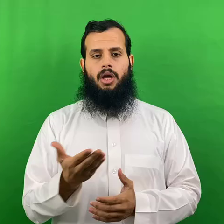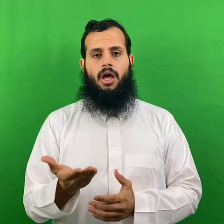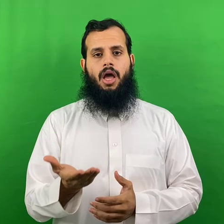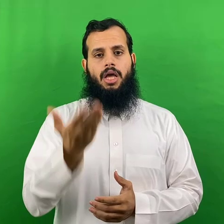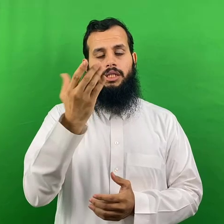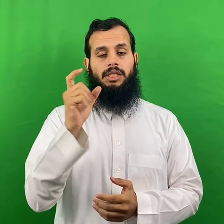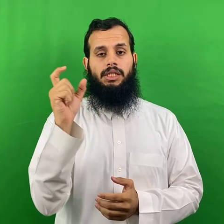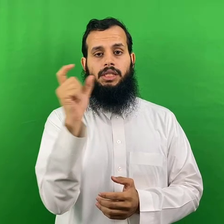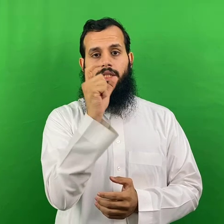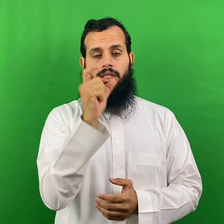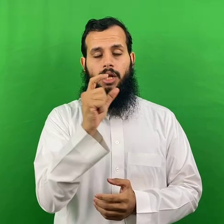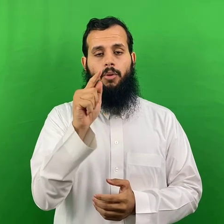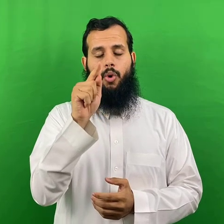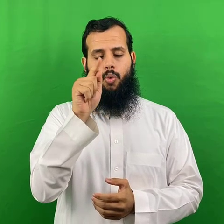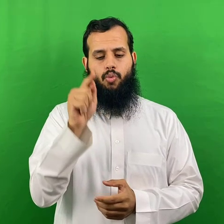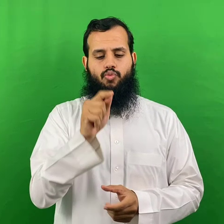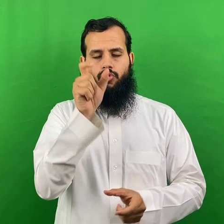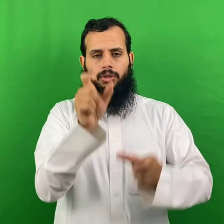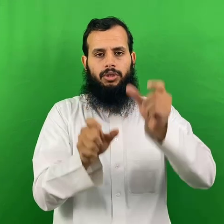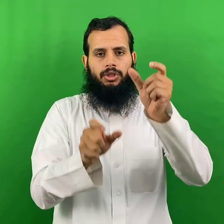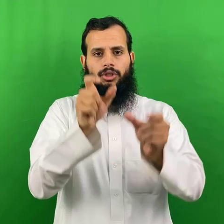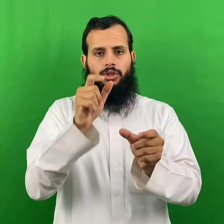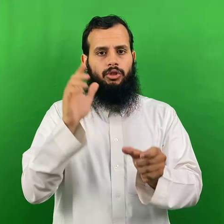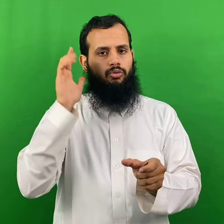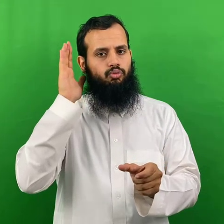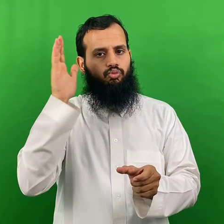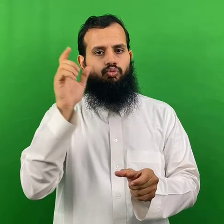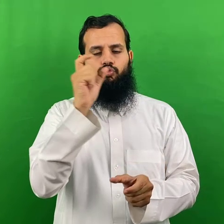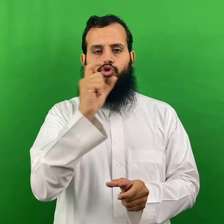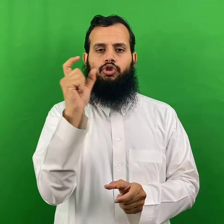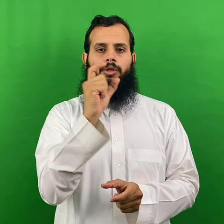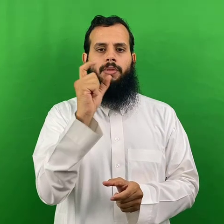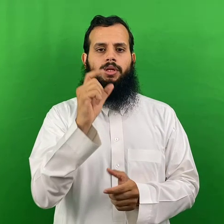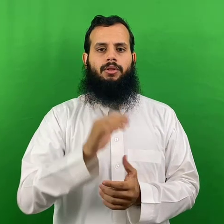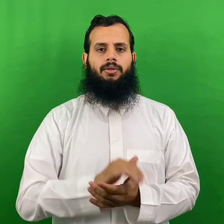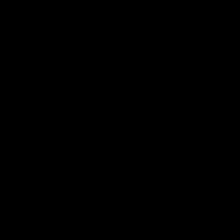أعز الإسلام والمسلمين